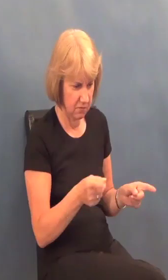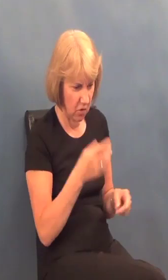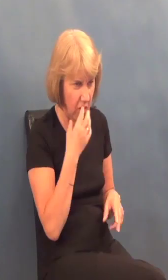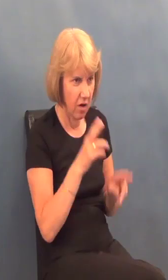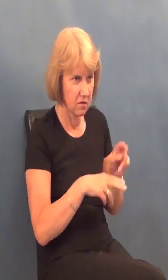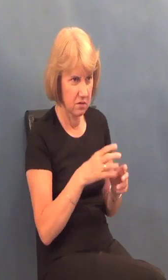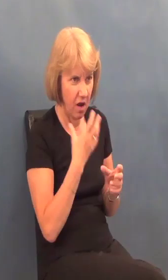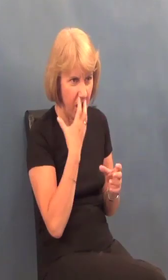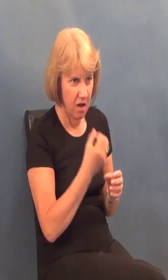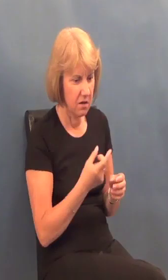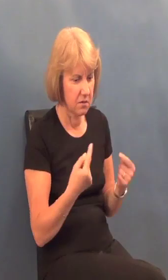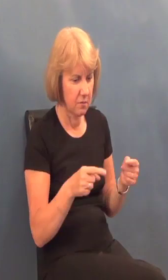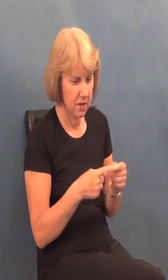Jest przegotowane i gorące, to nie pasuje.